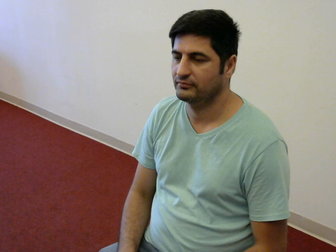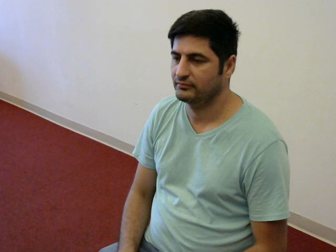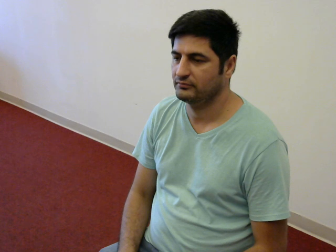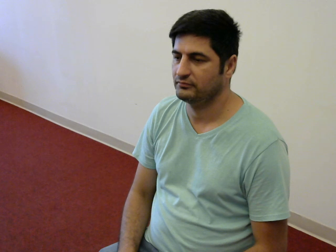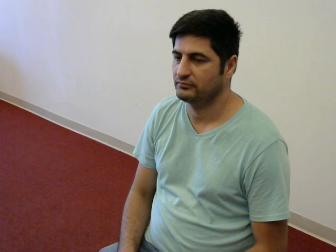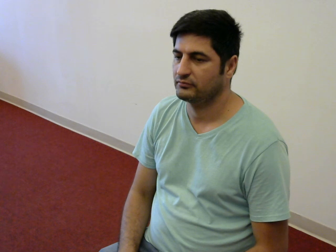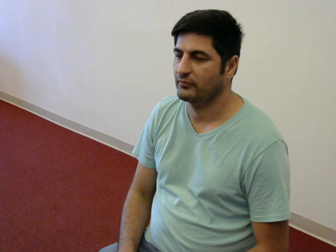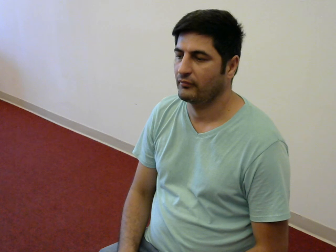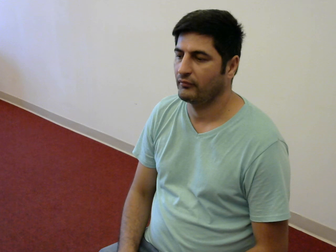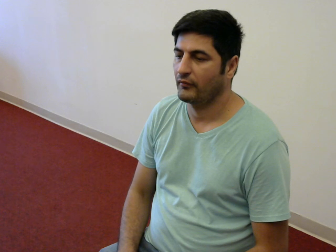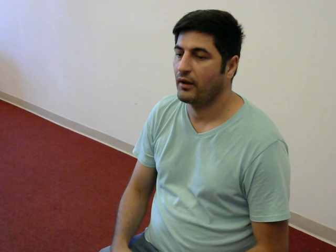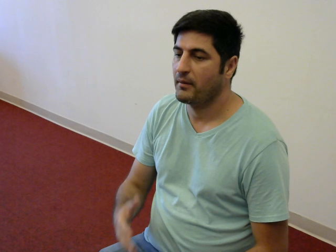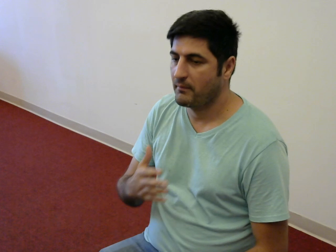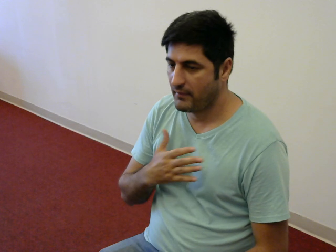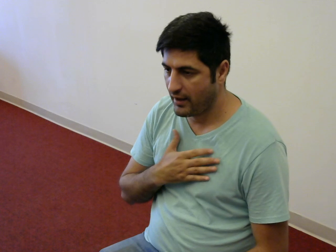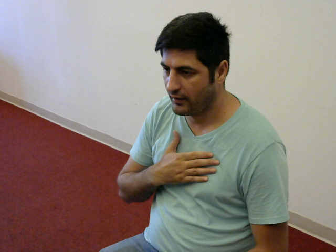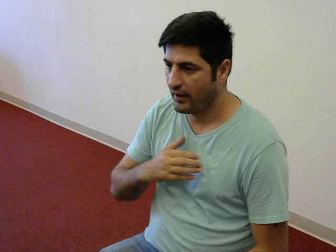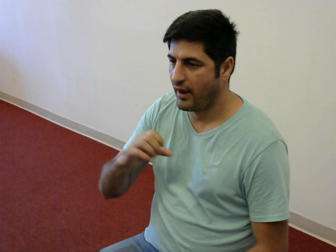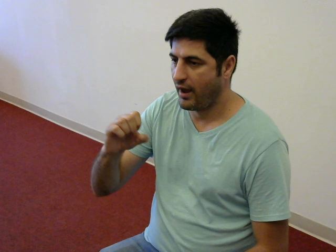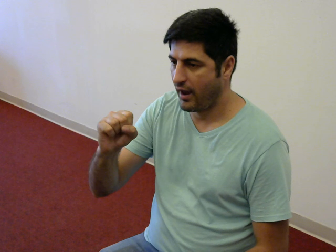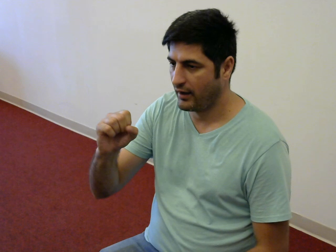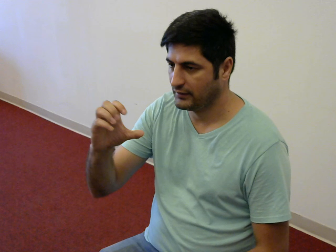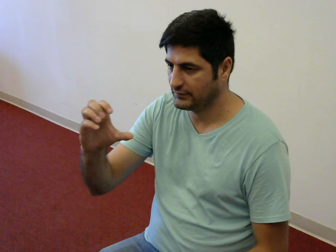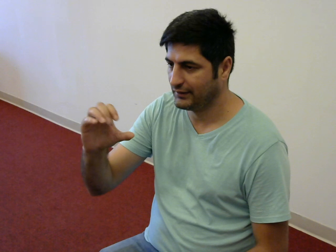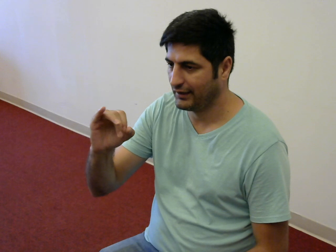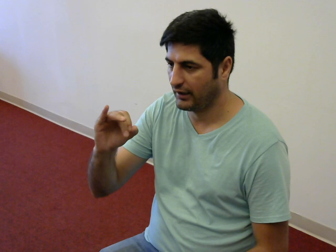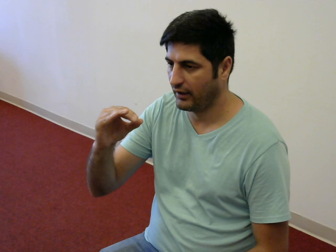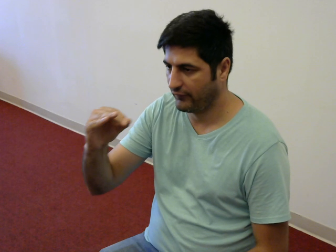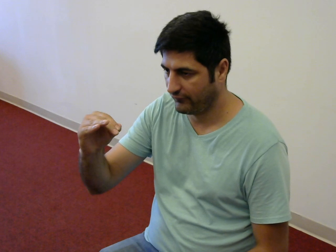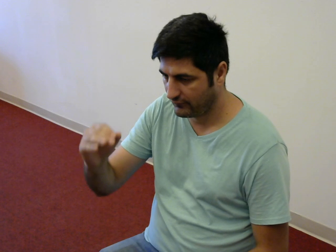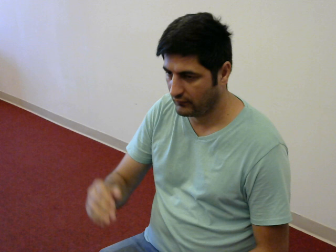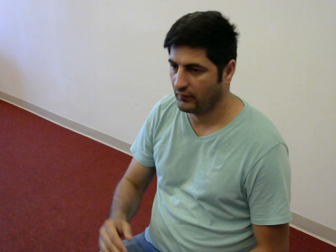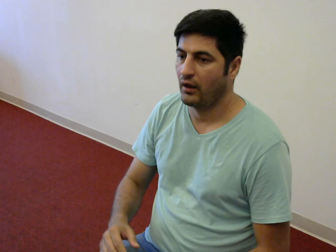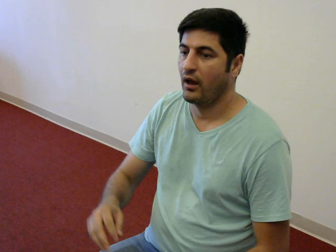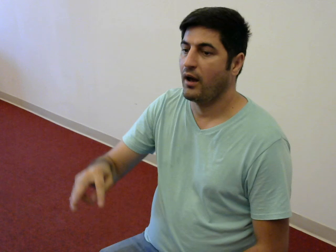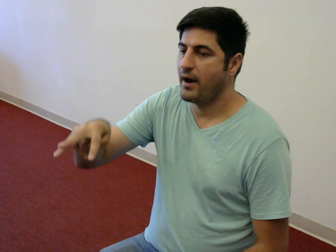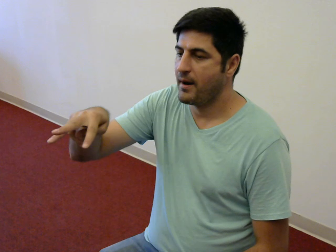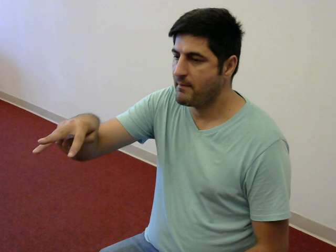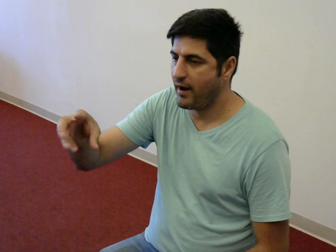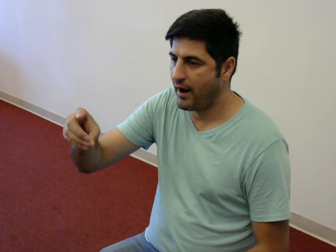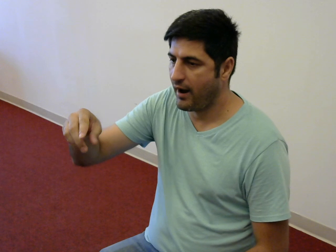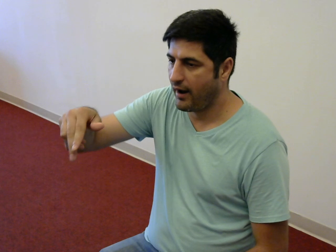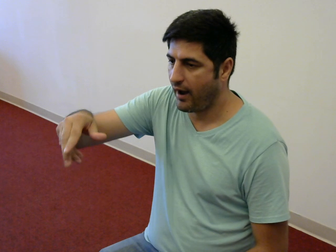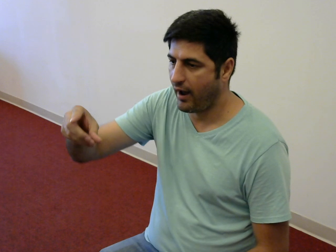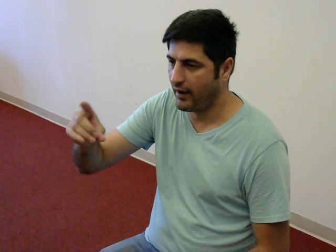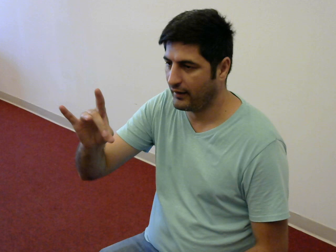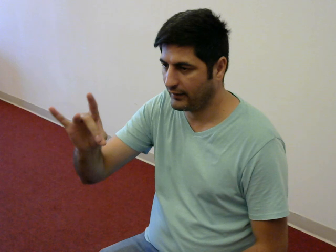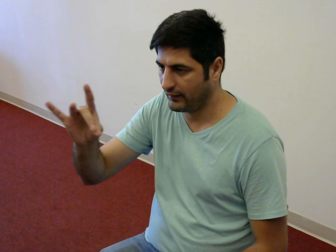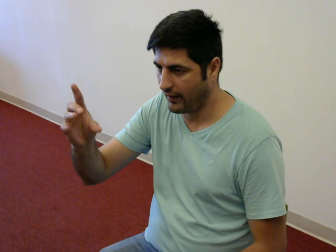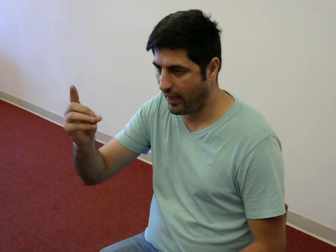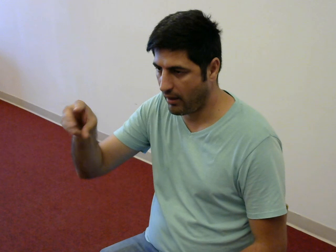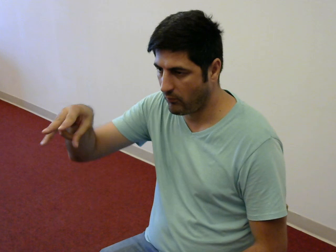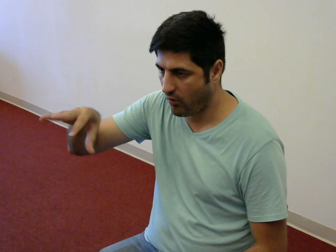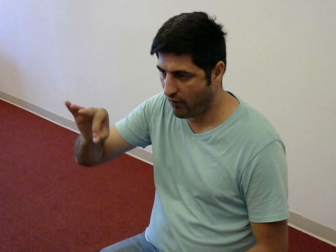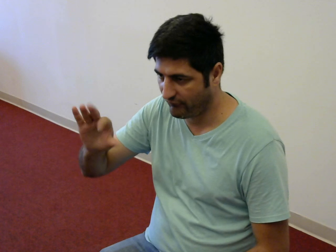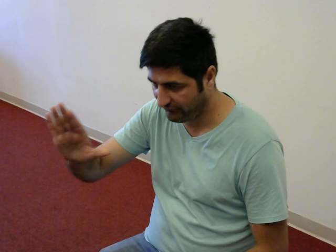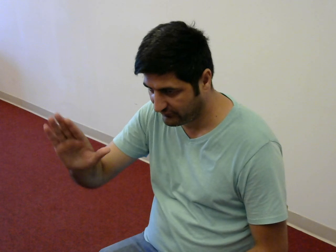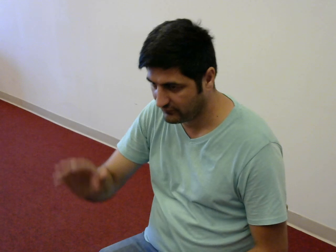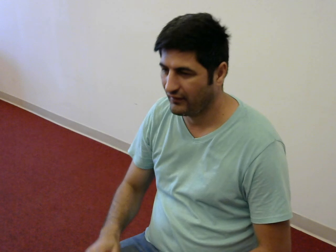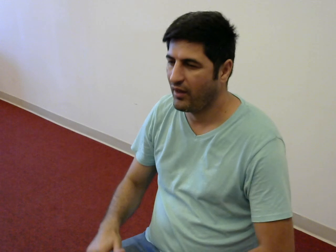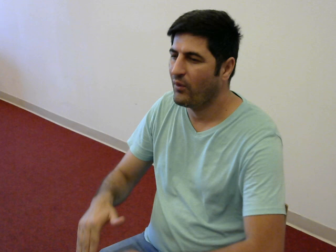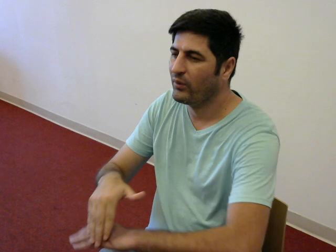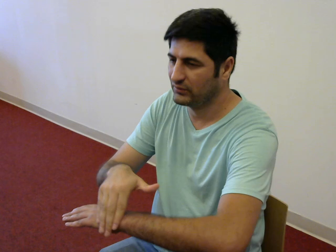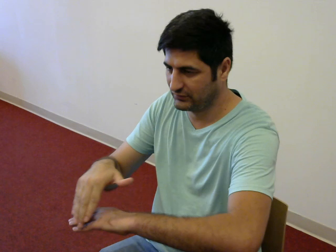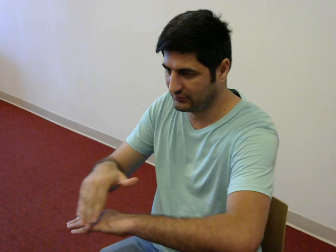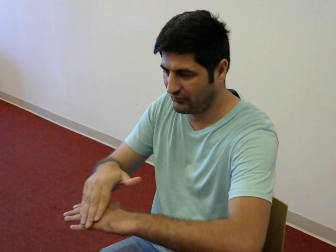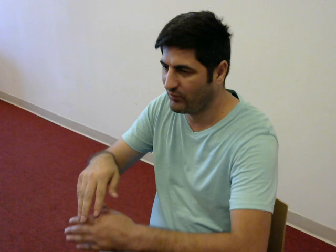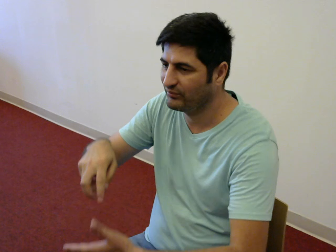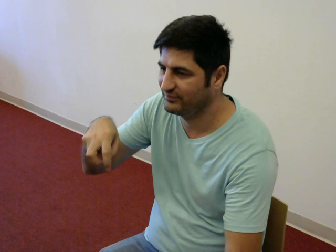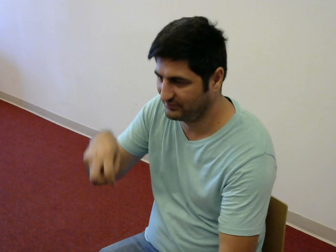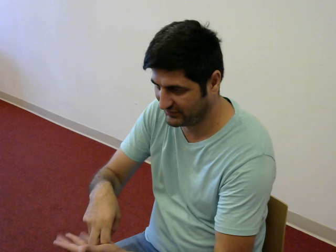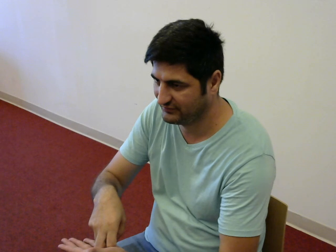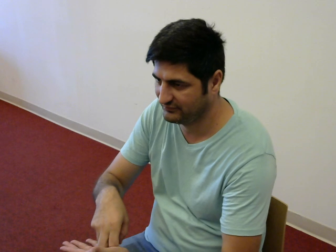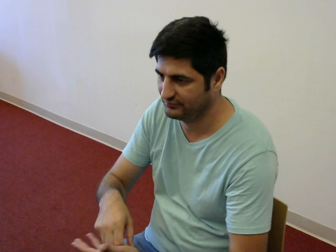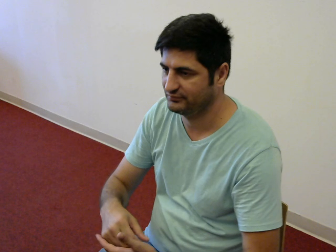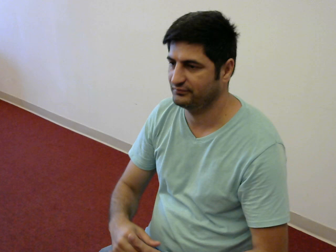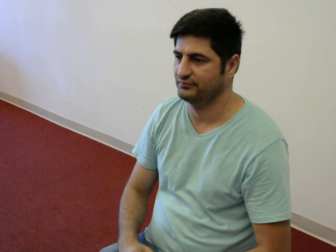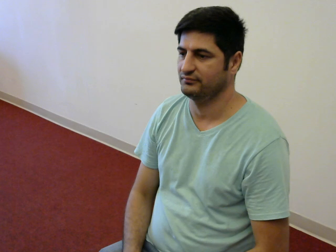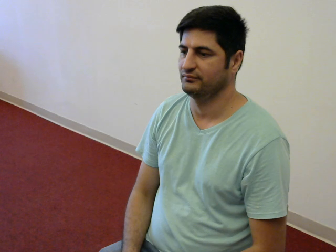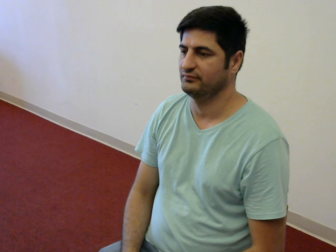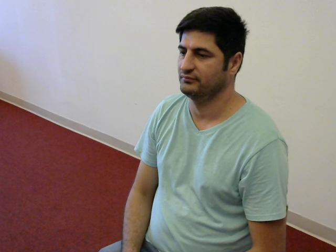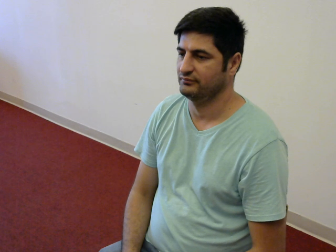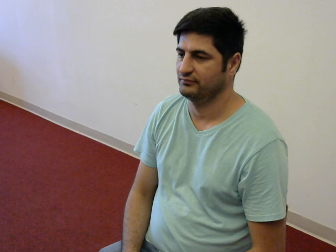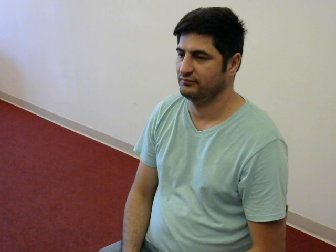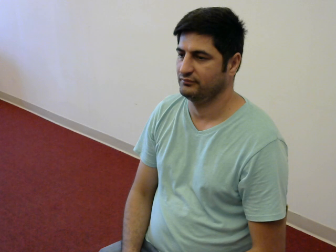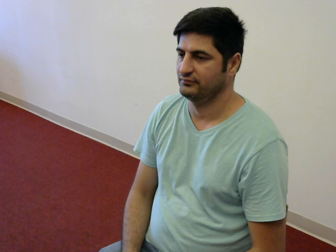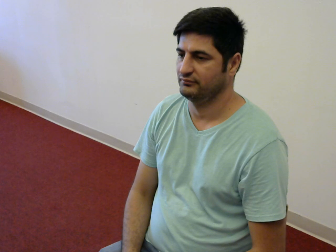Mən Asif Məhərrəmov küçəsində qeydiyyatdayam